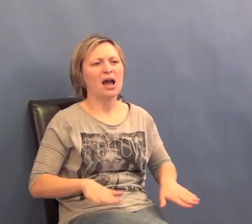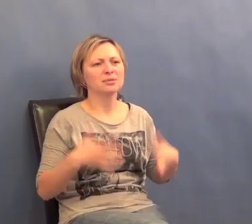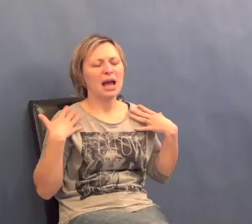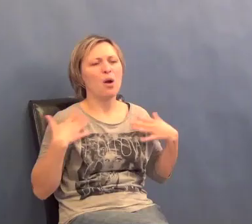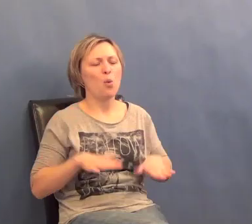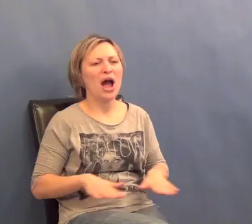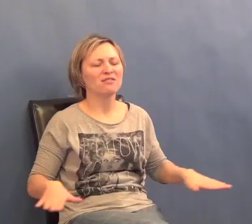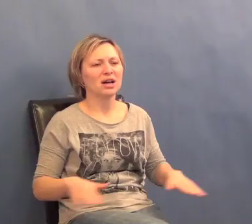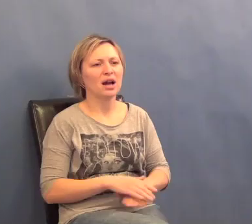Ławka w parku.